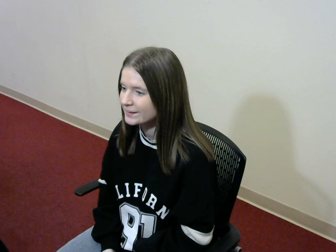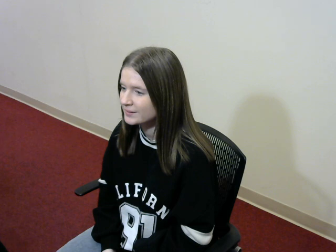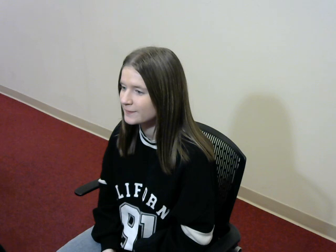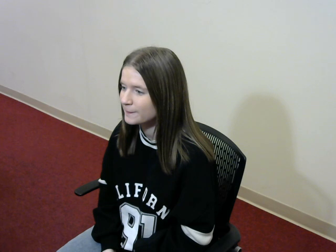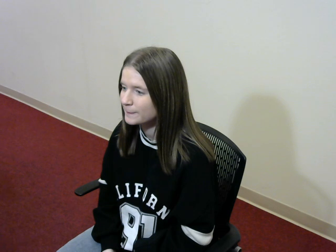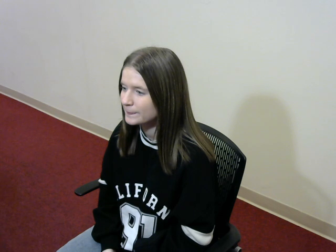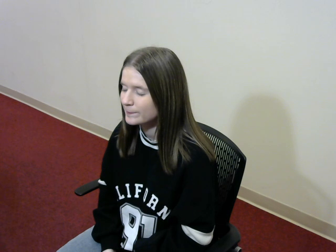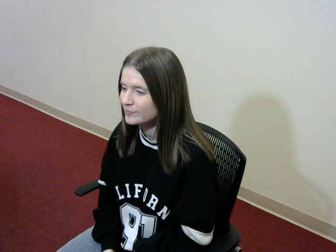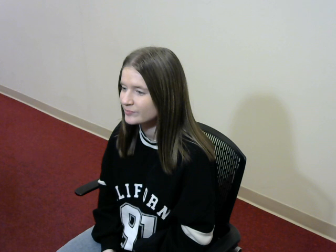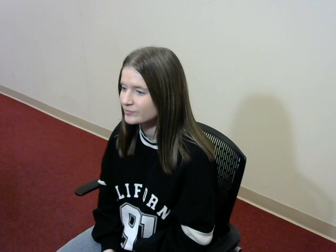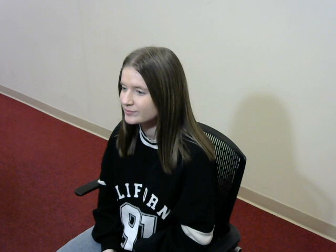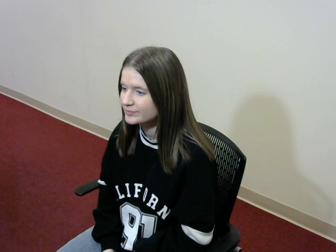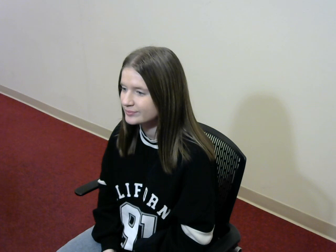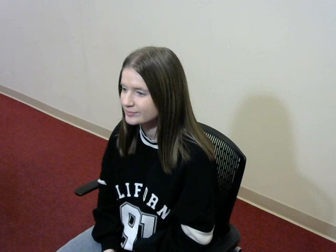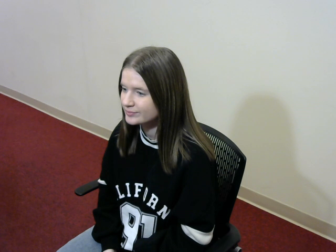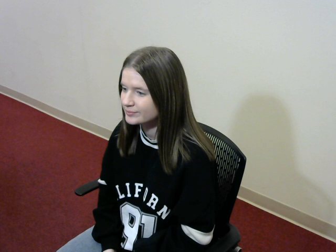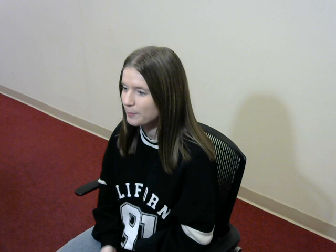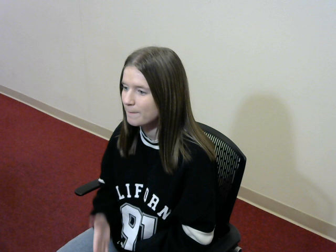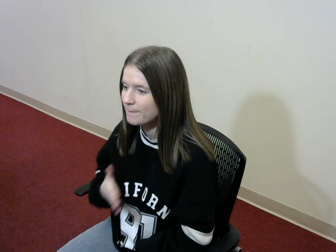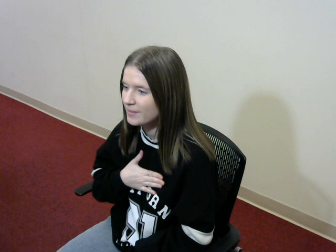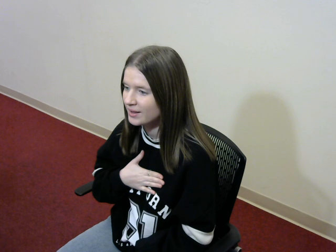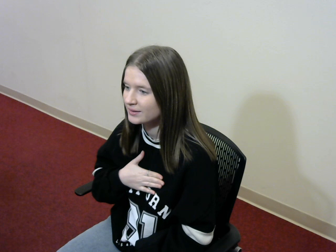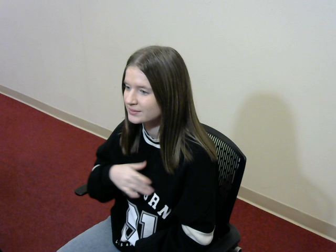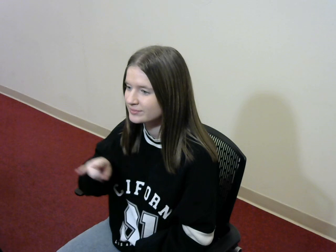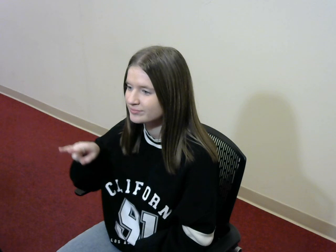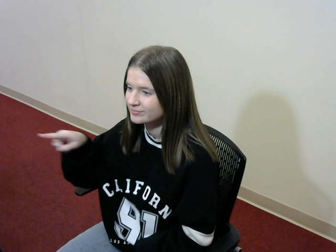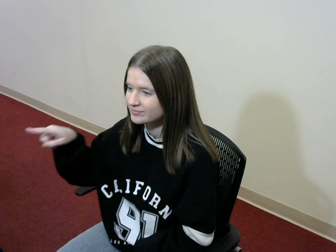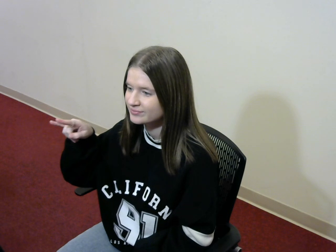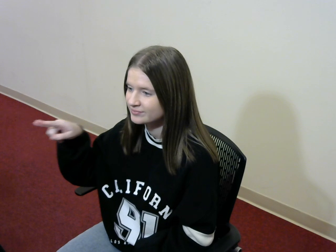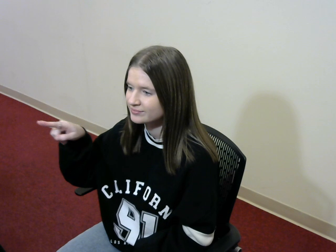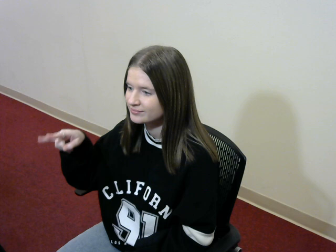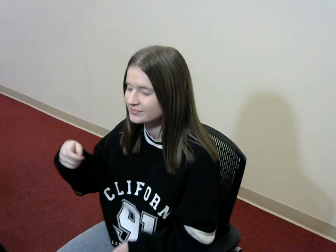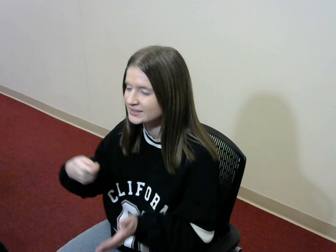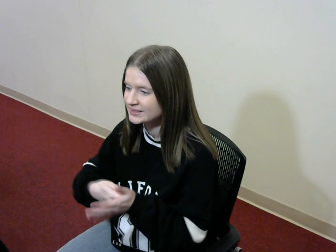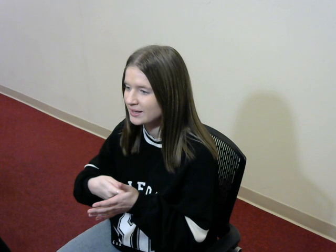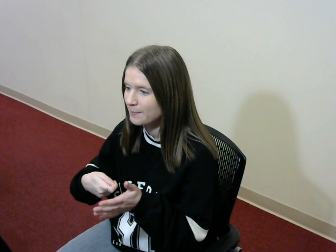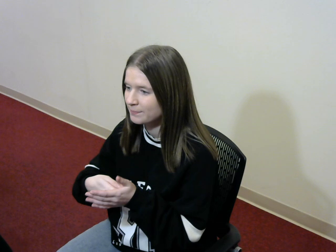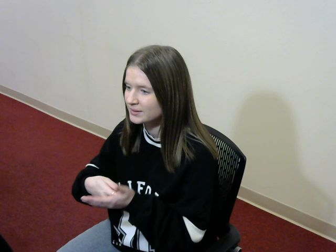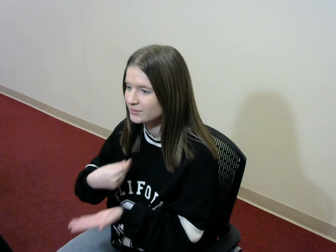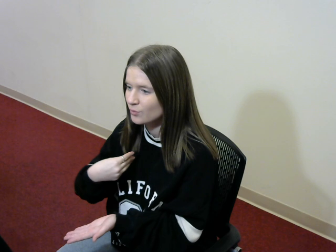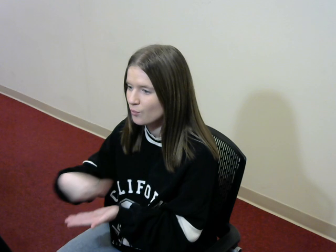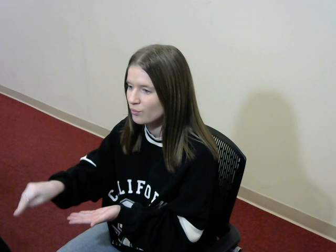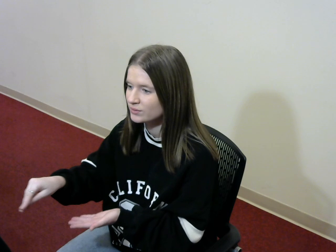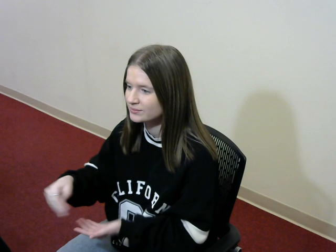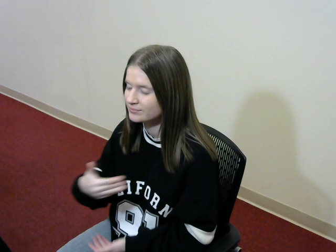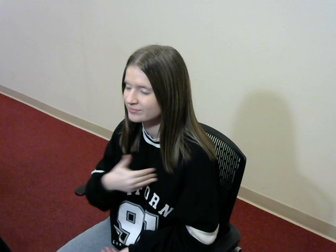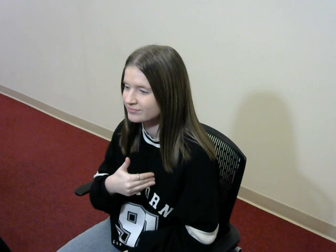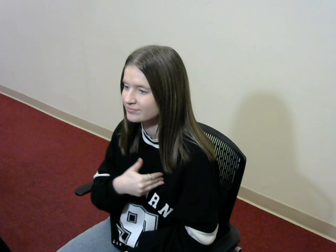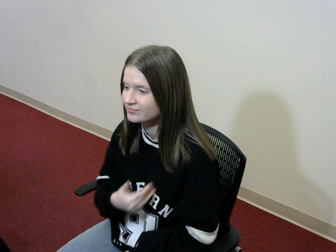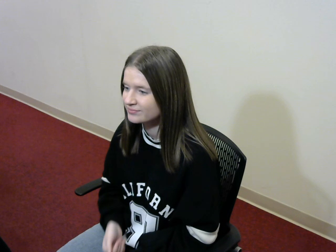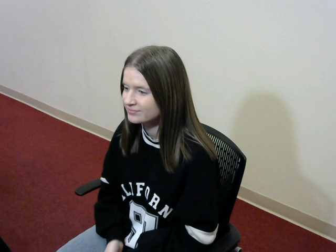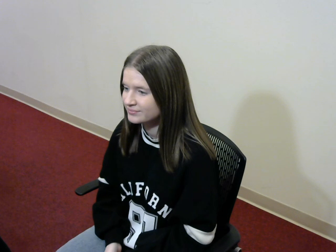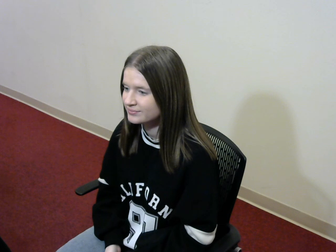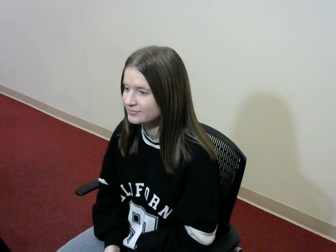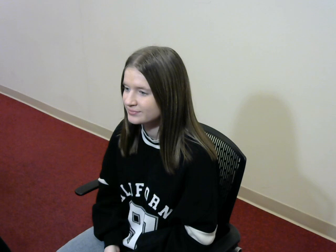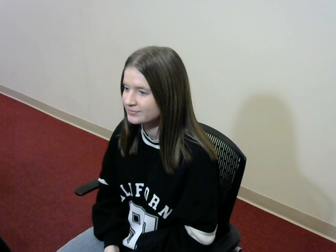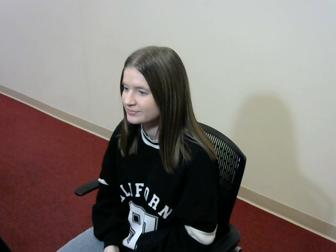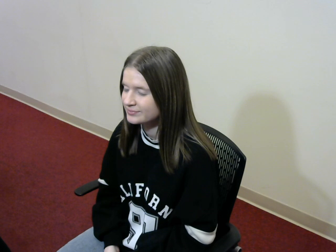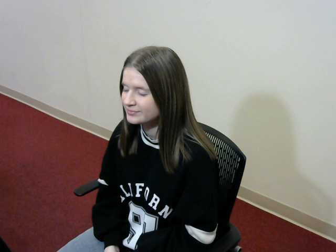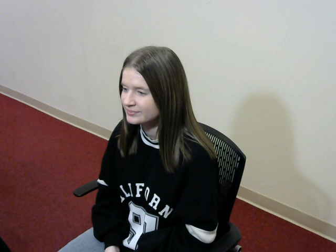Mən təyyarə bileti almaq istəyirəm